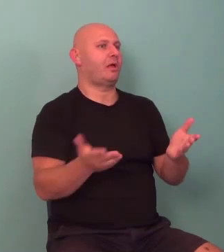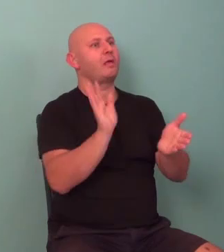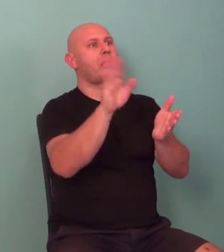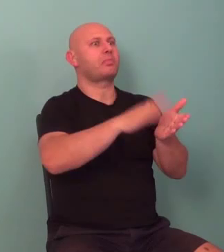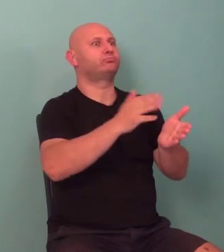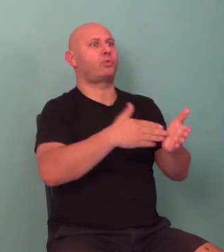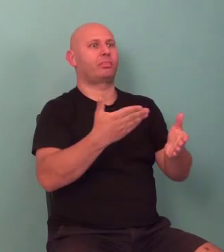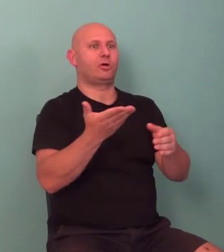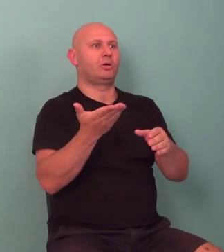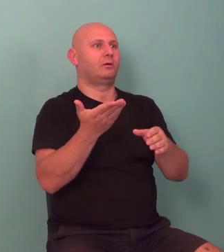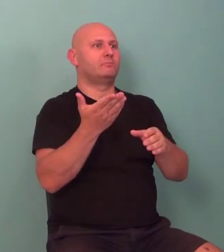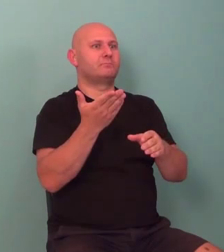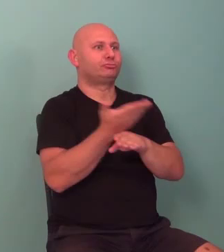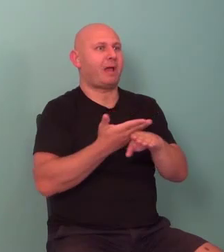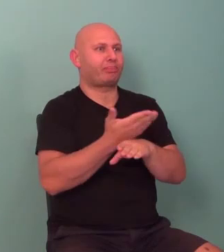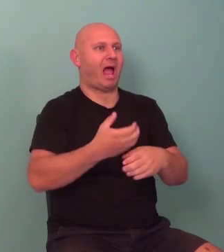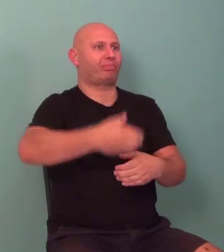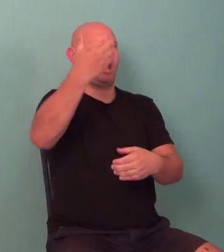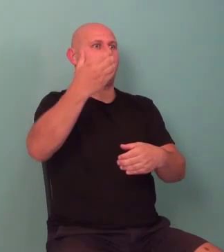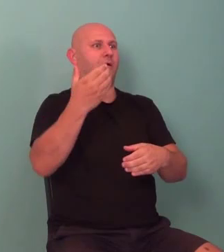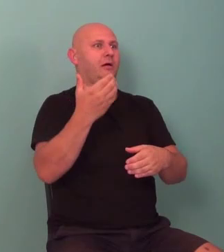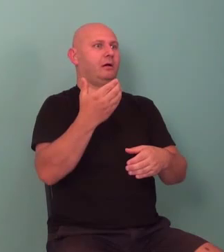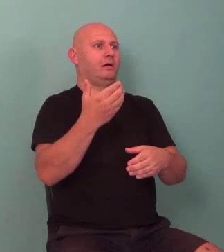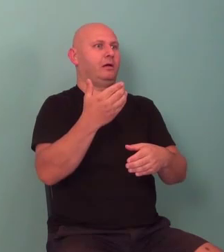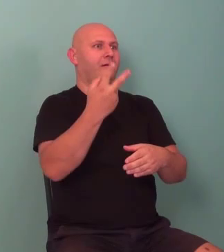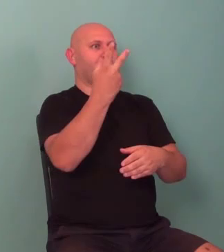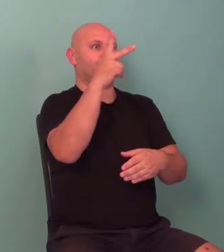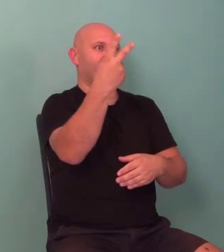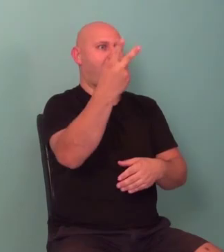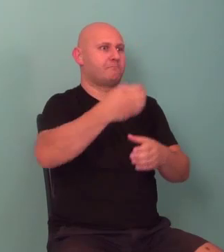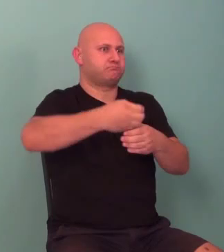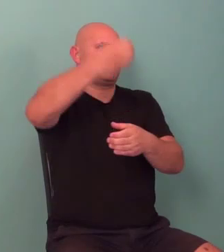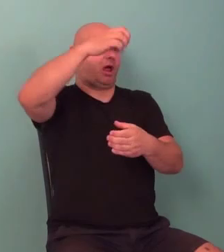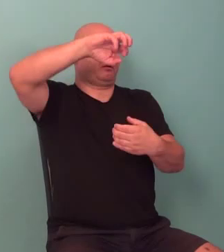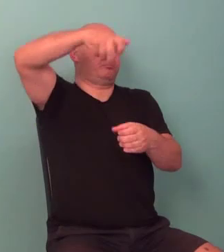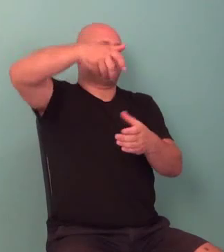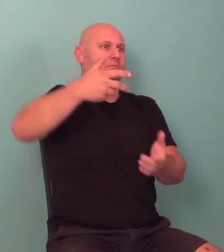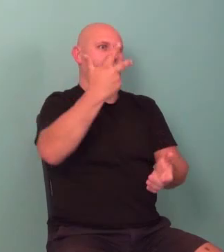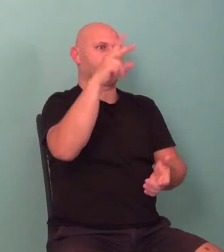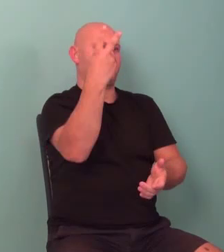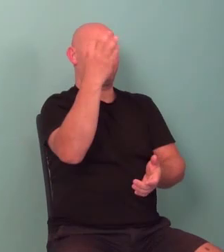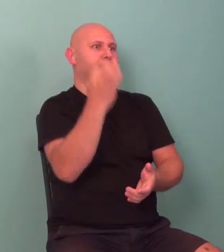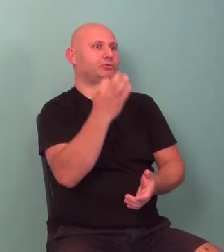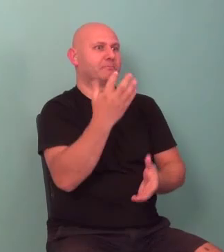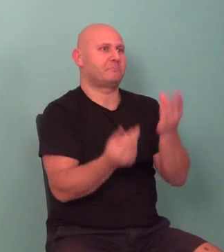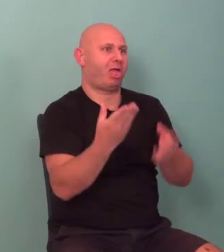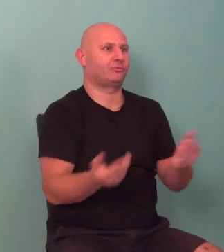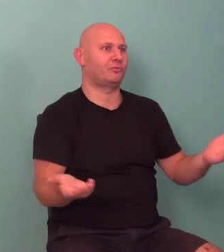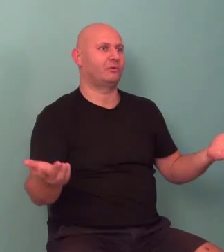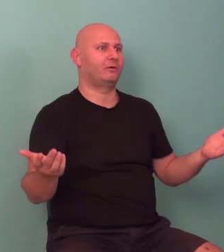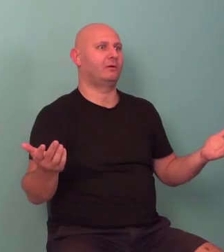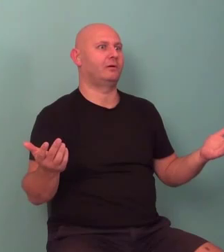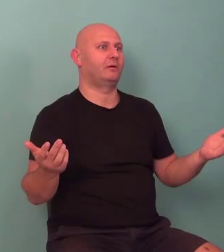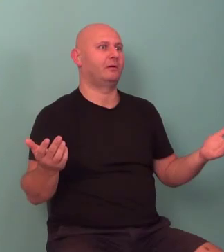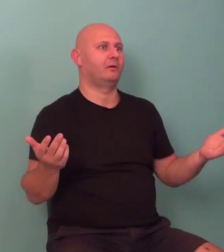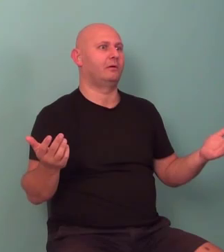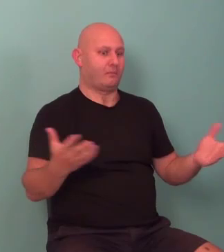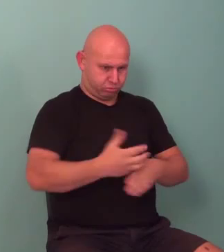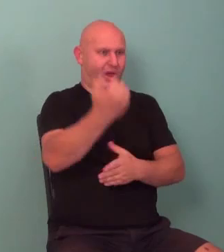Na przykład śmietana albo butelka mleka ma trzy i dwie dziesiąte procent, jest na butelce.